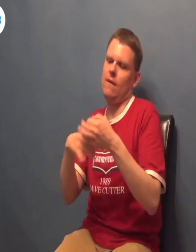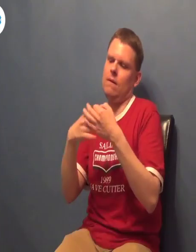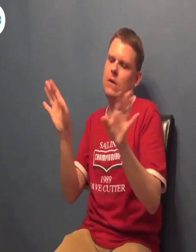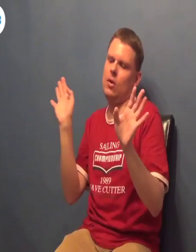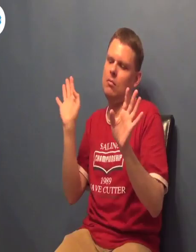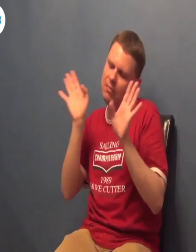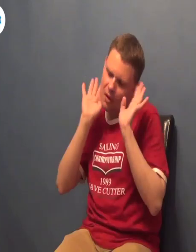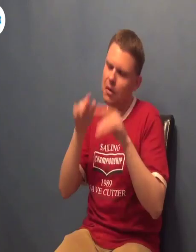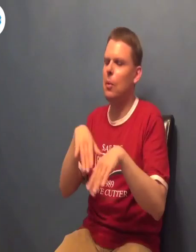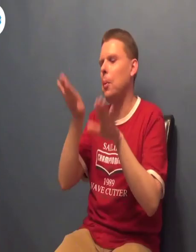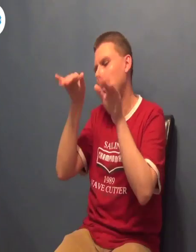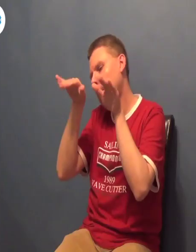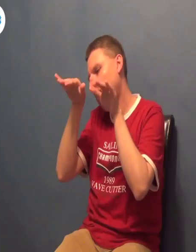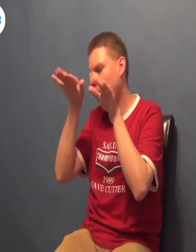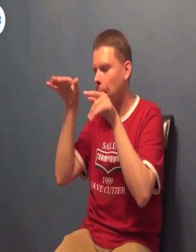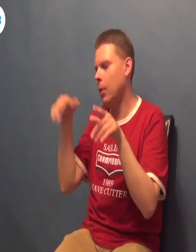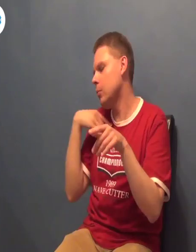Dobra, żegnają ich i razem z psem odchodzą.